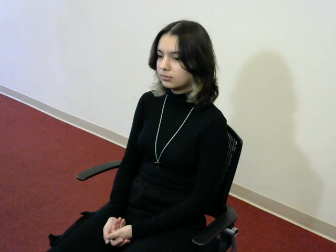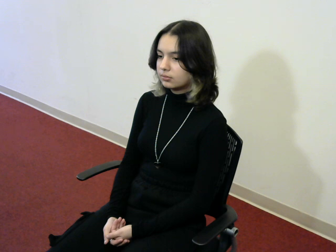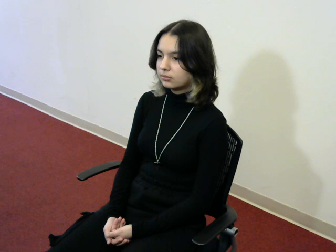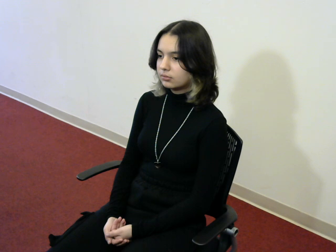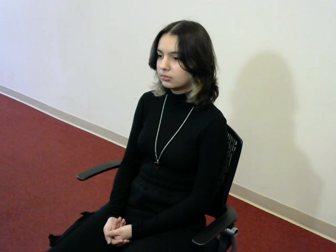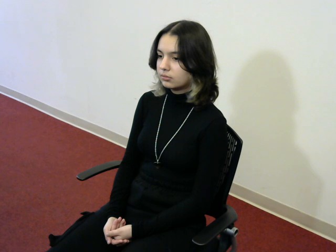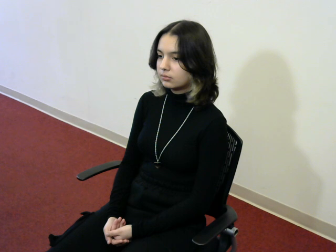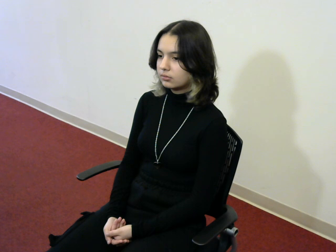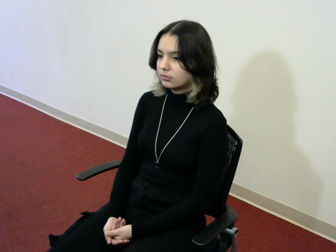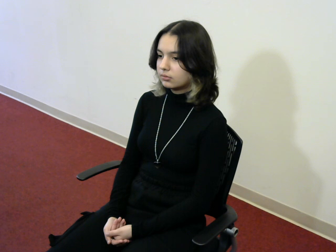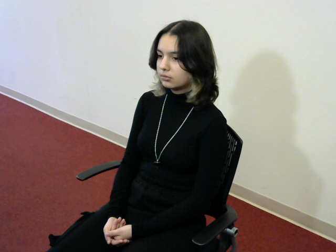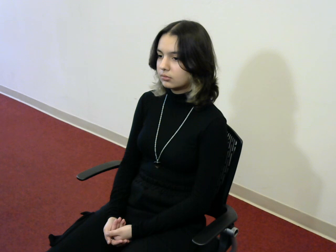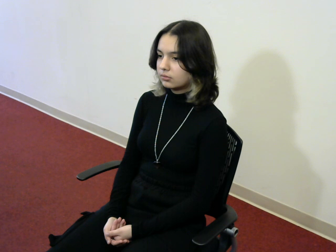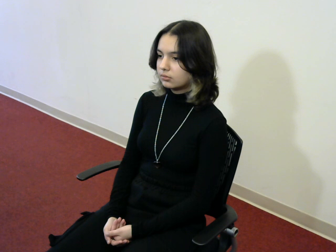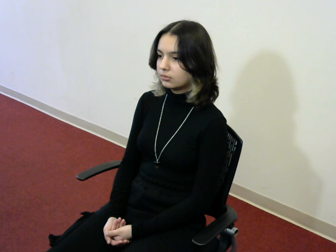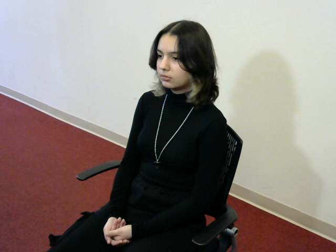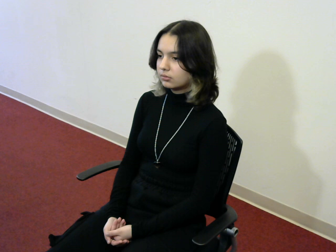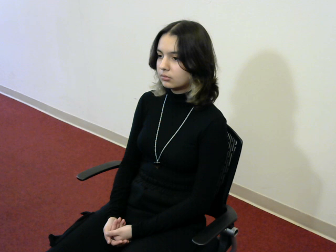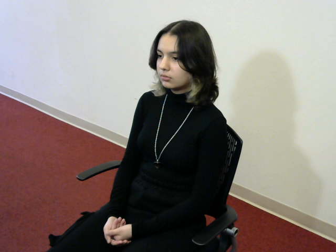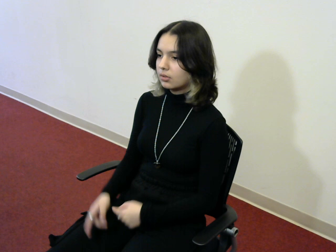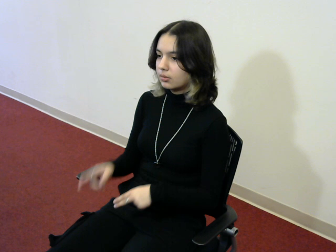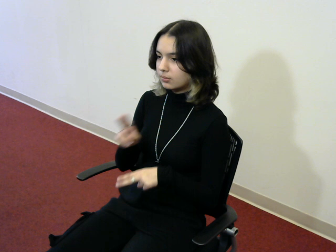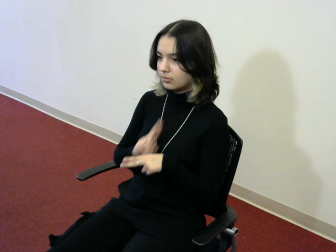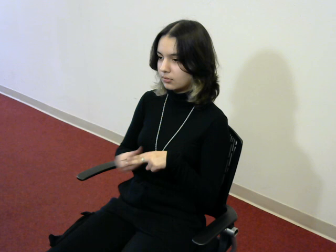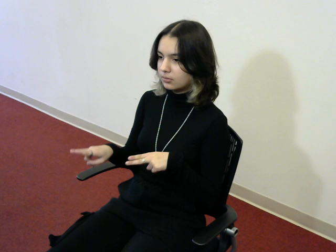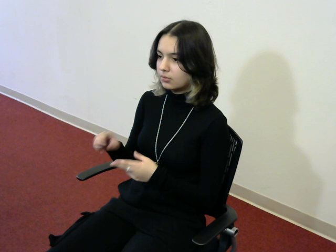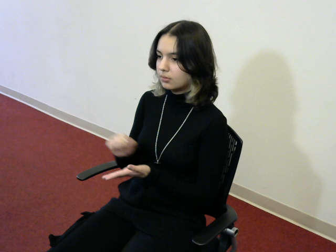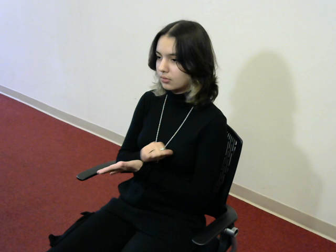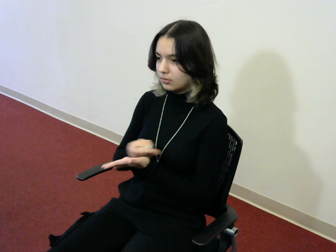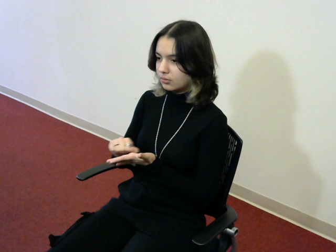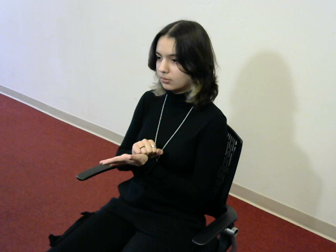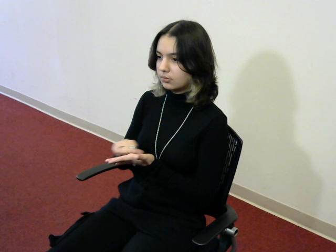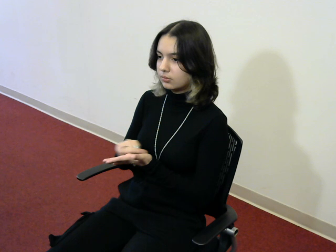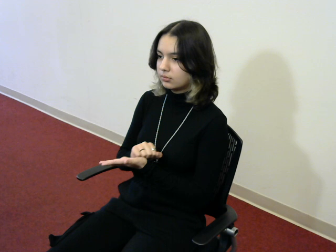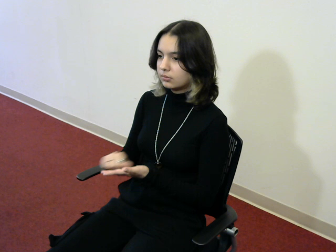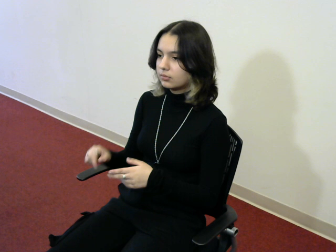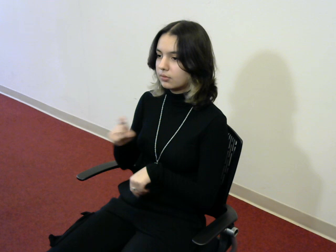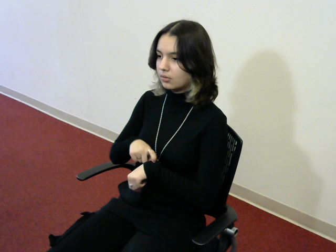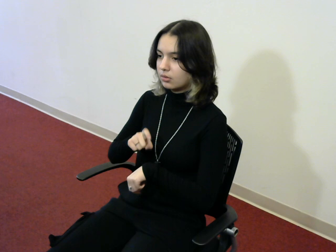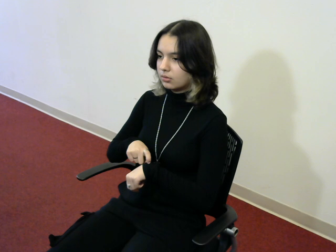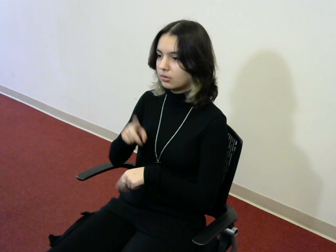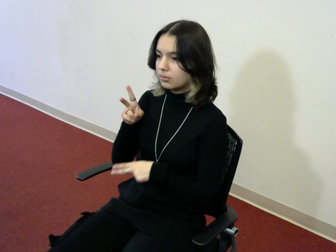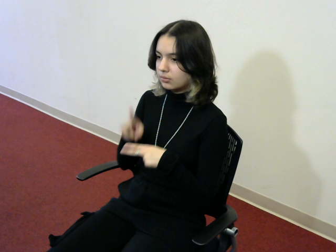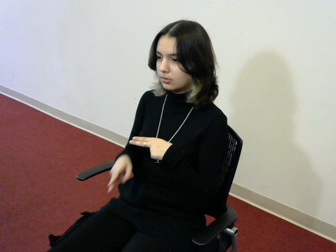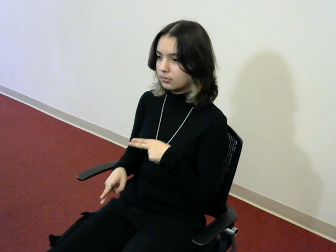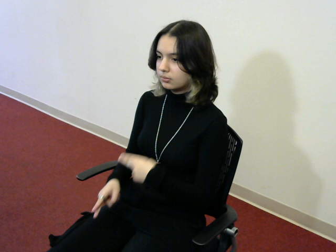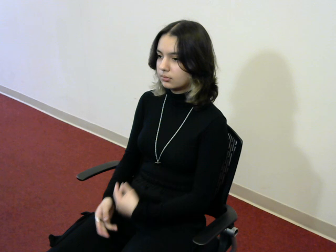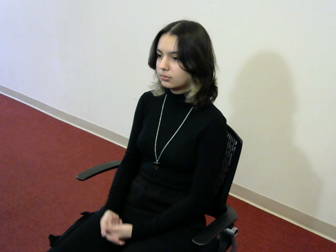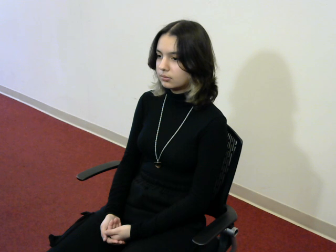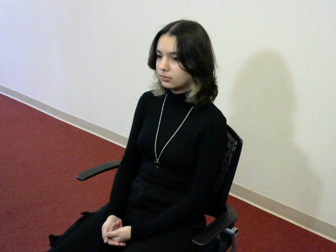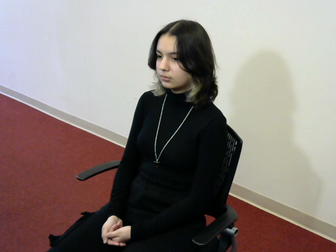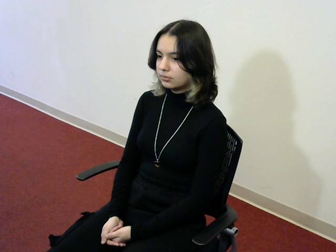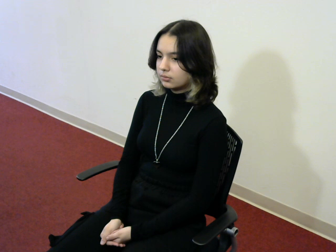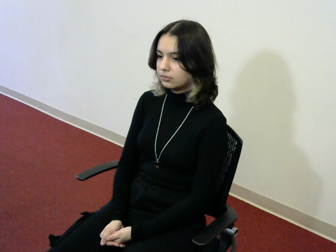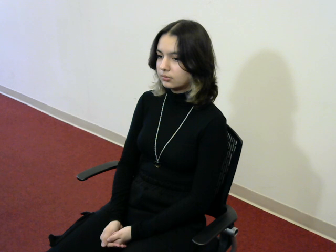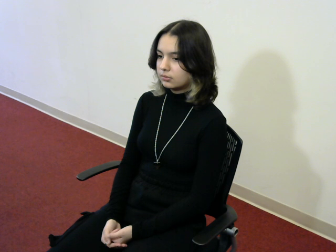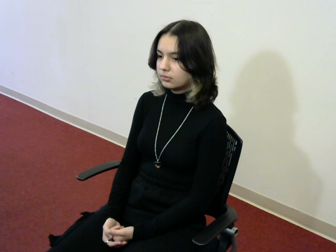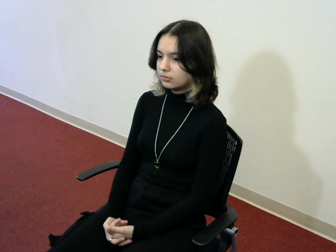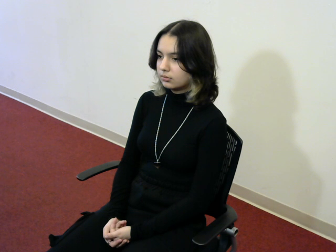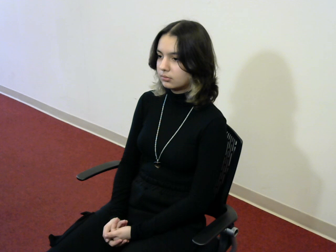İtmiş sənədin vaxtı bitib